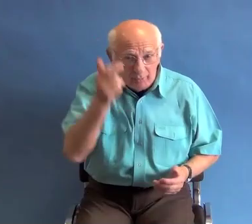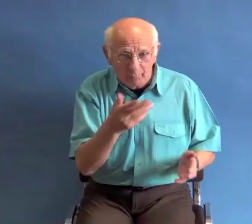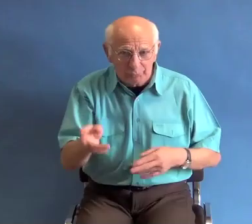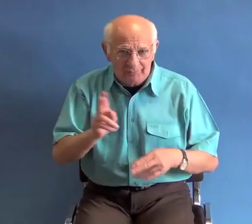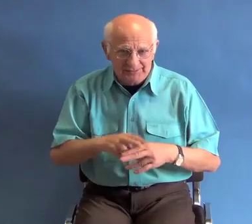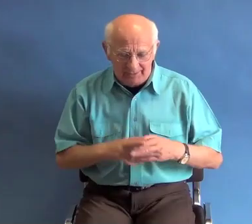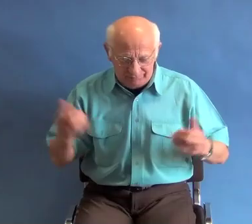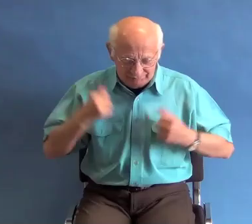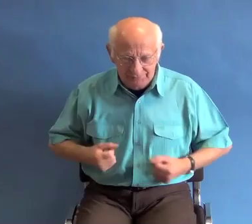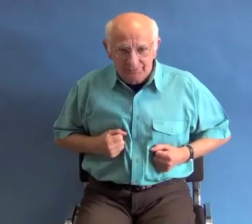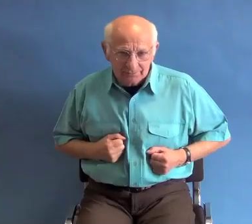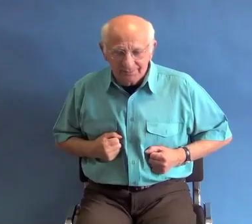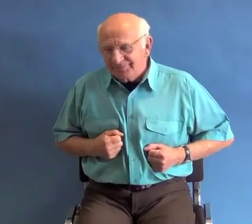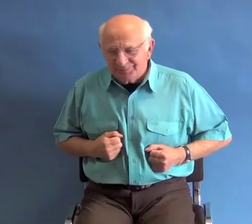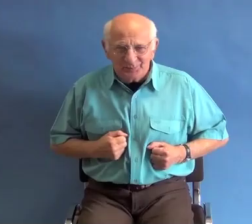Wziął narzędzia.